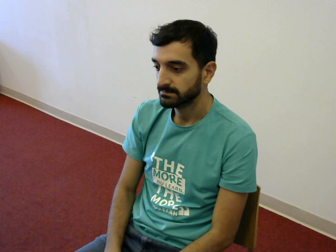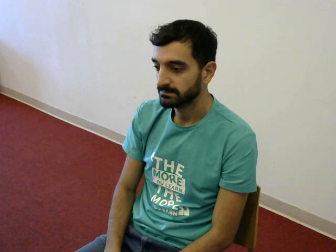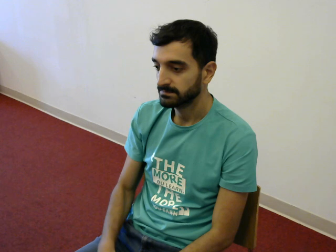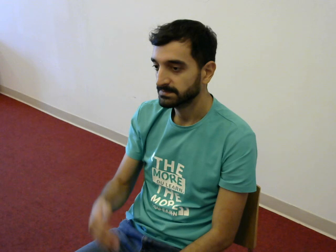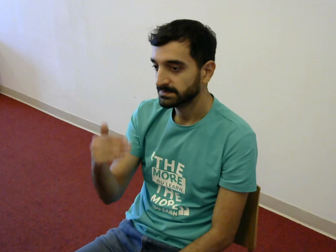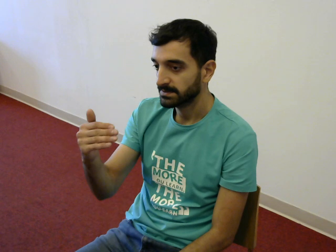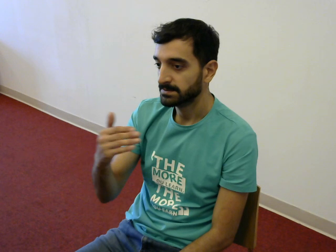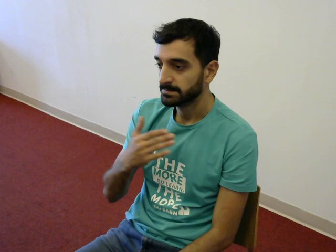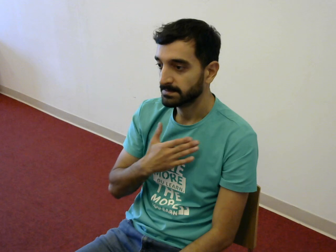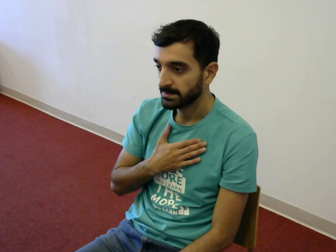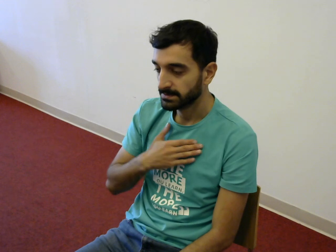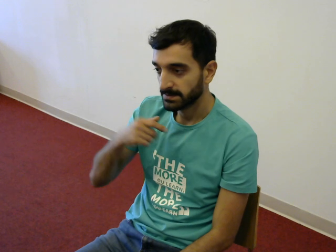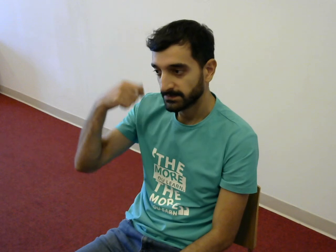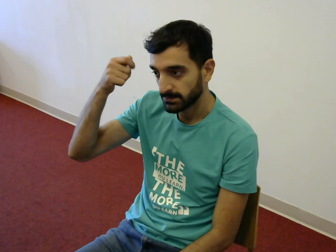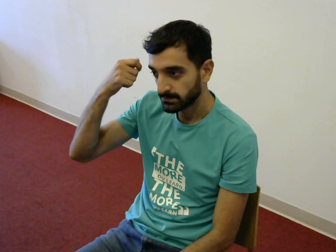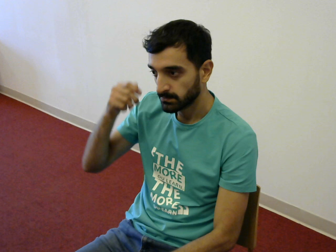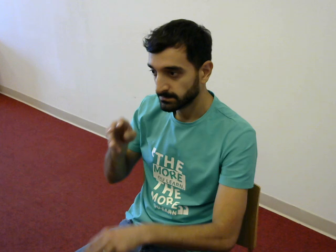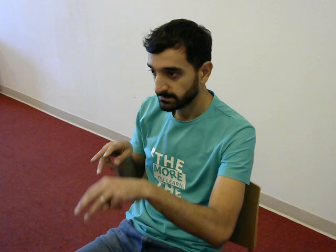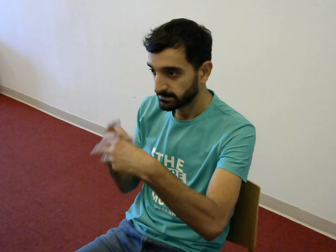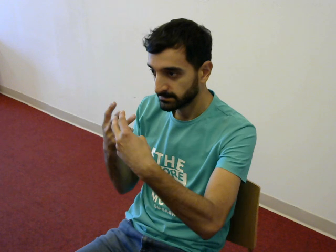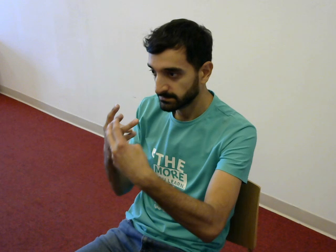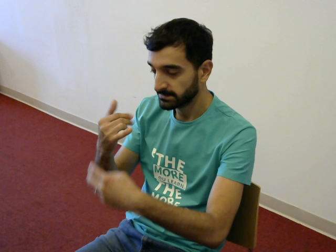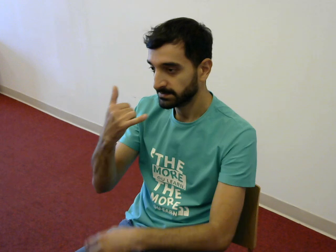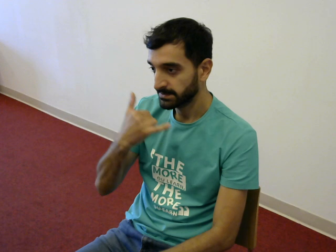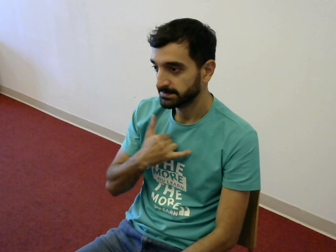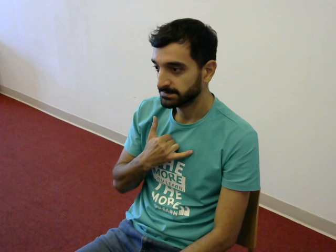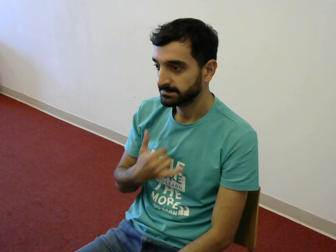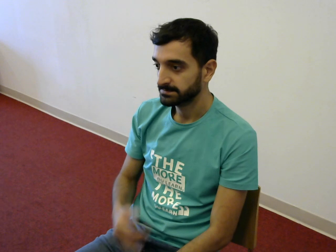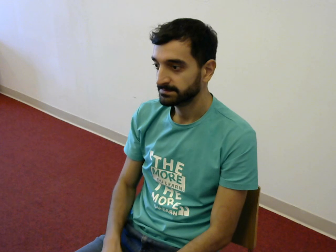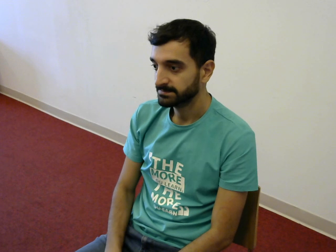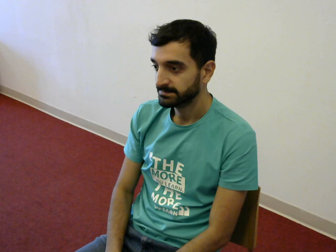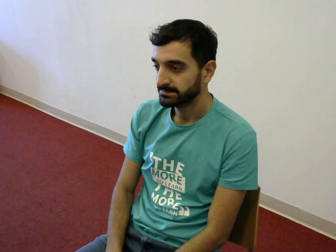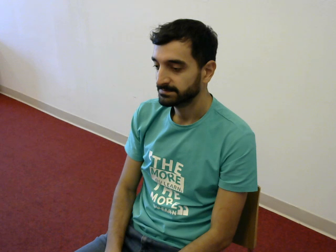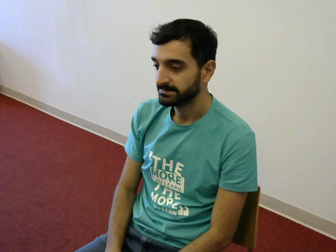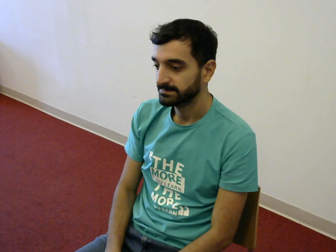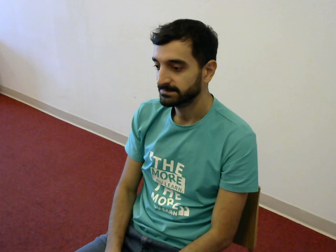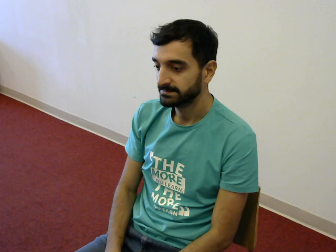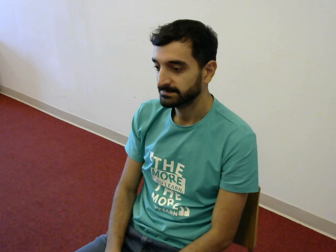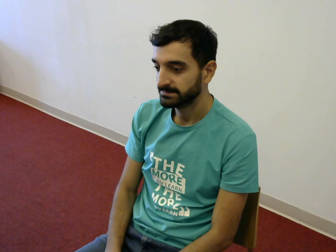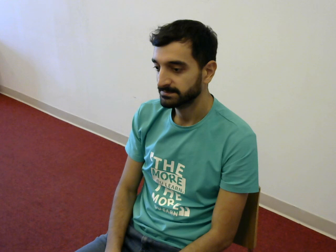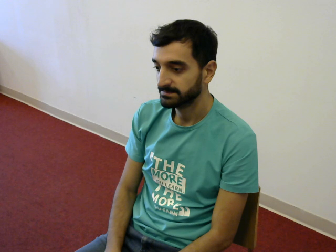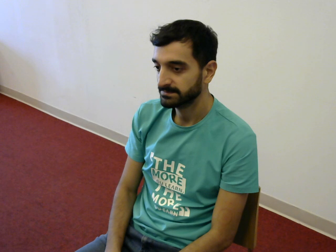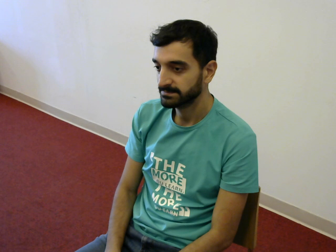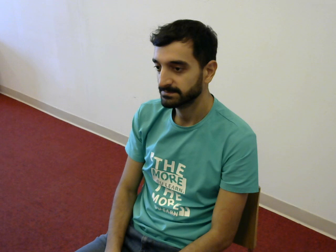Siz mənə video zəng edin